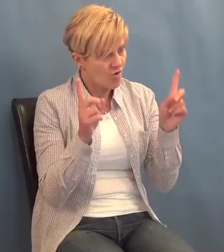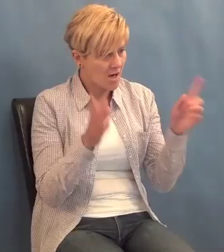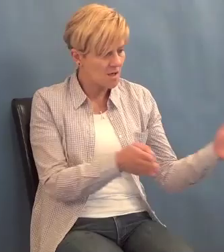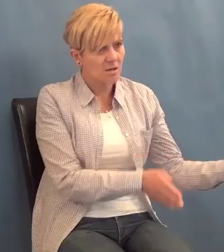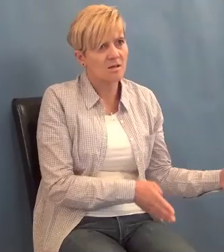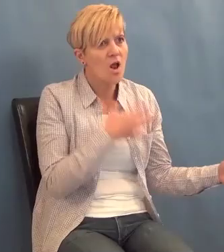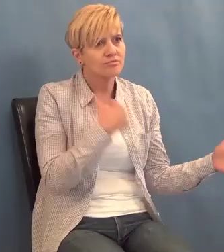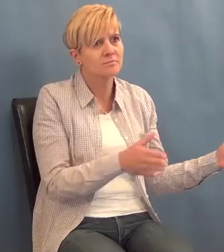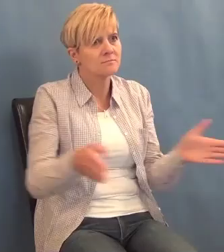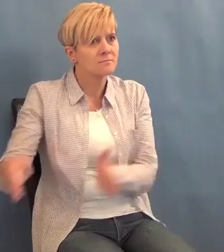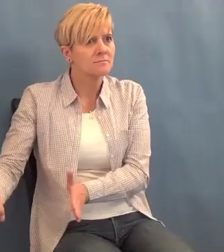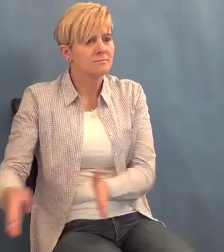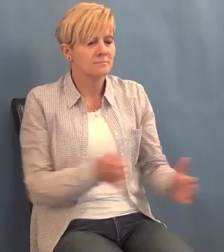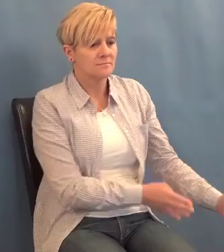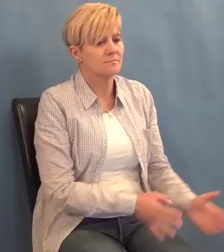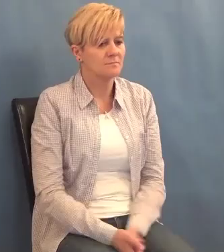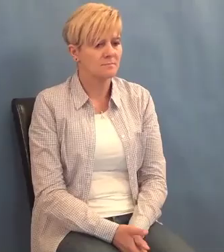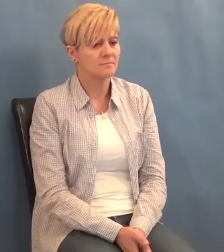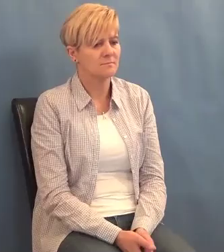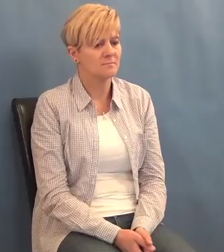Uwaga, tam jest... oddzielone od siebie strefy.